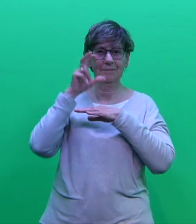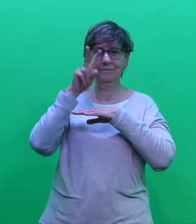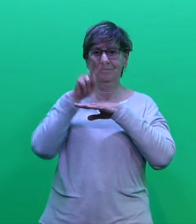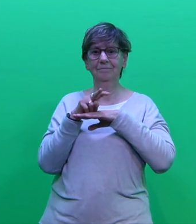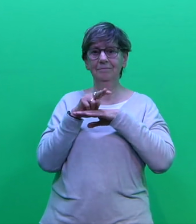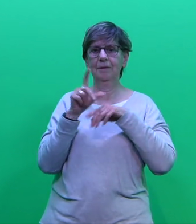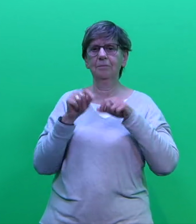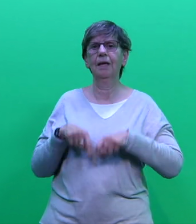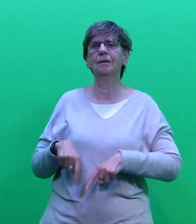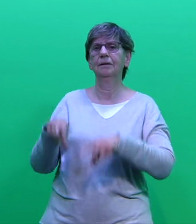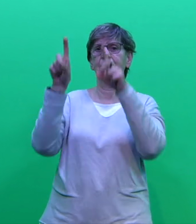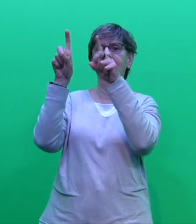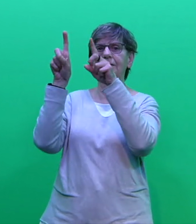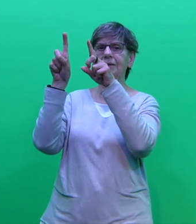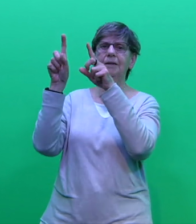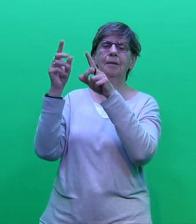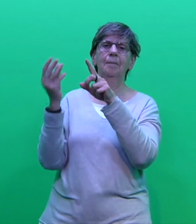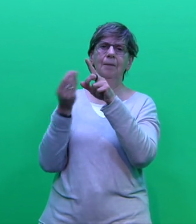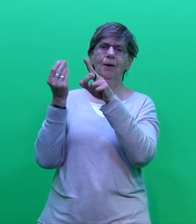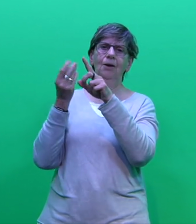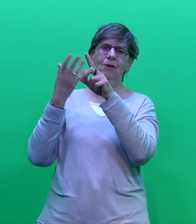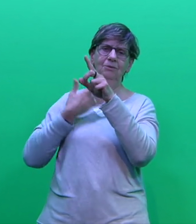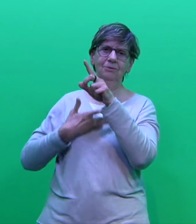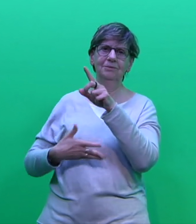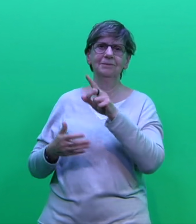Poso els peus cap amunt, elevats i estic millor em sento alleujada.